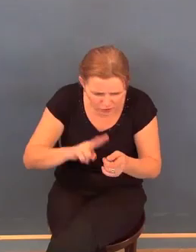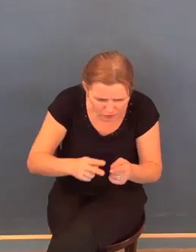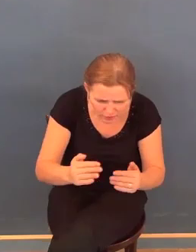Poczekaj.